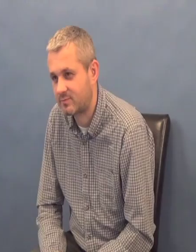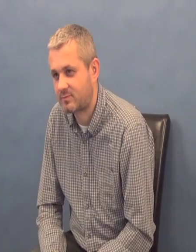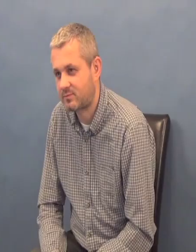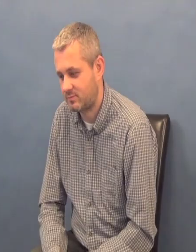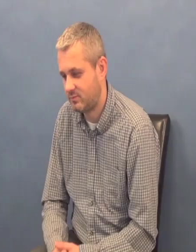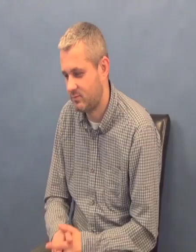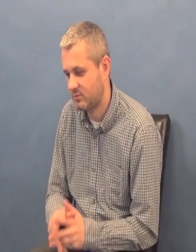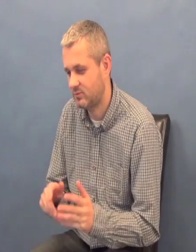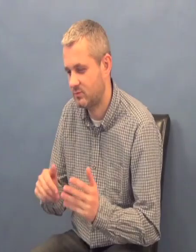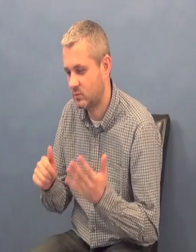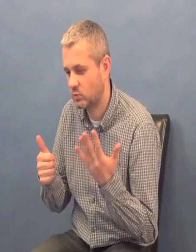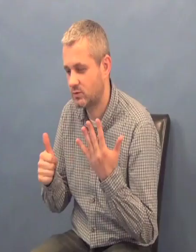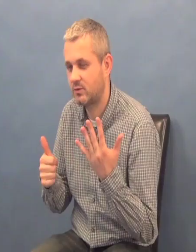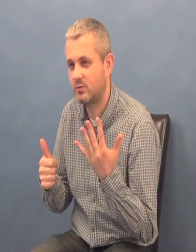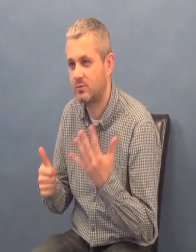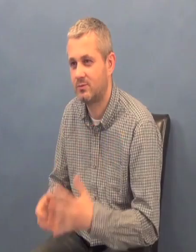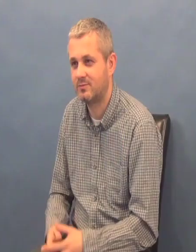Szóstego.